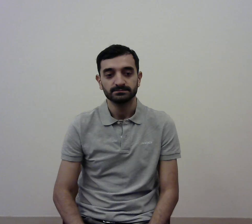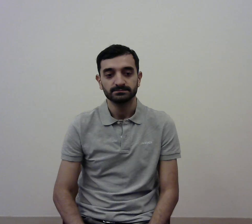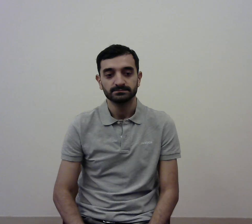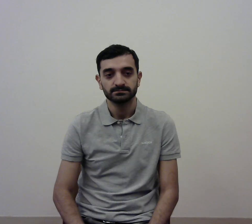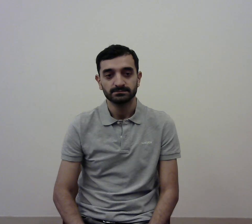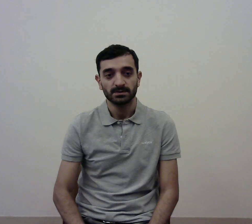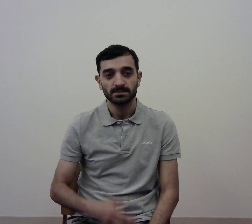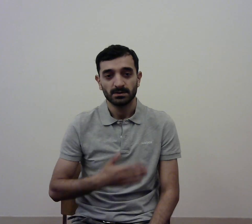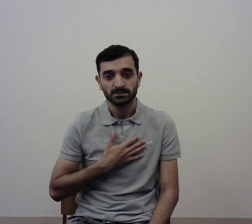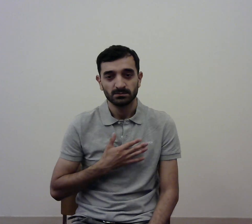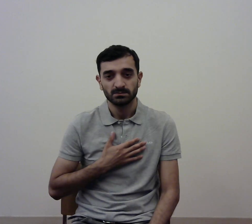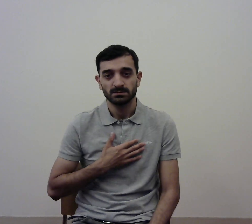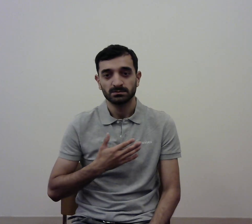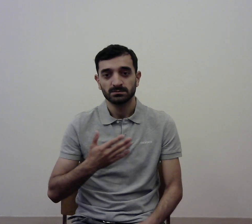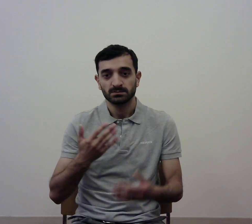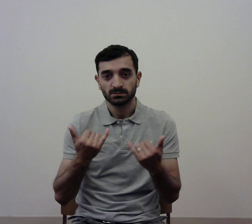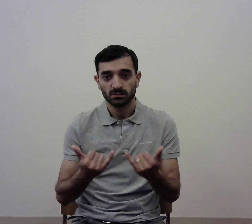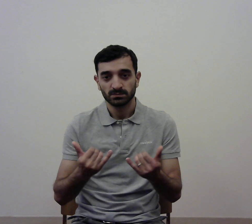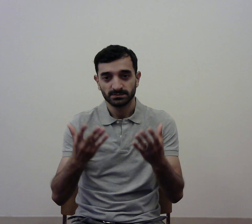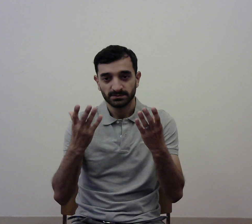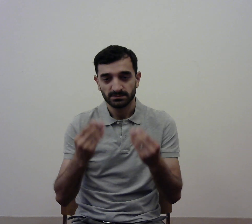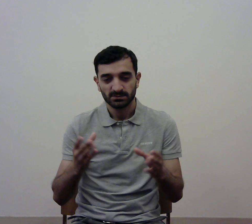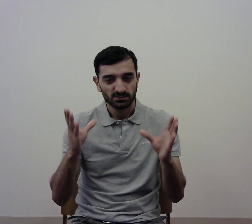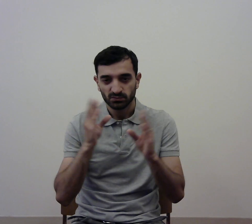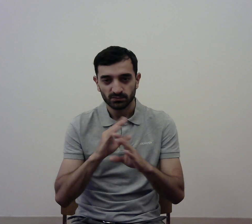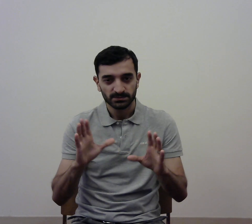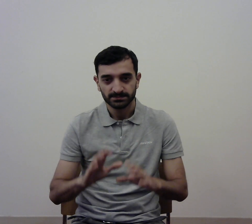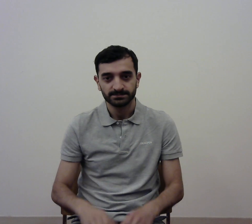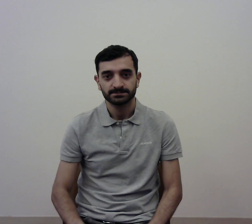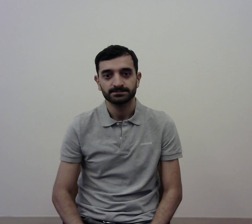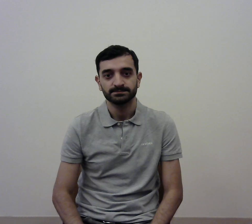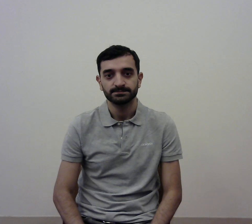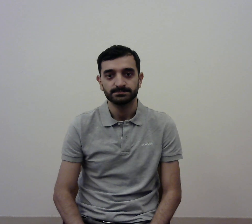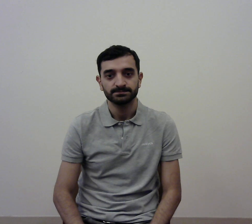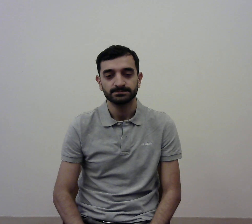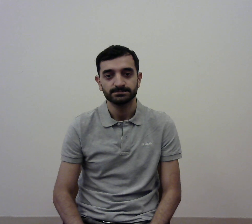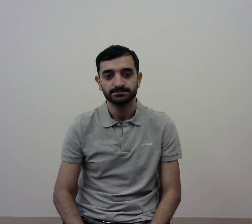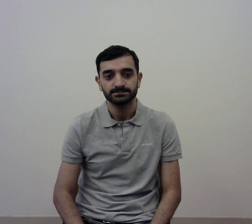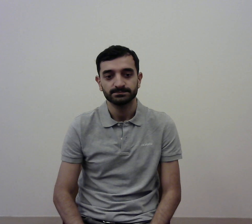Məndə bu gün alınmır